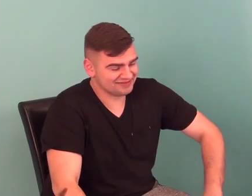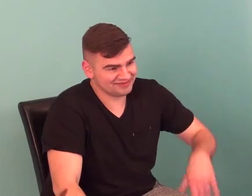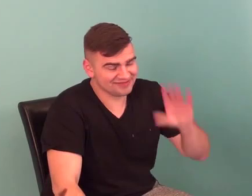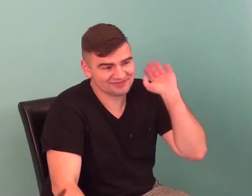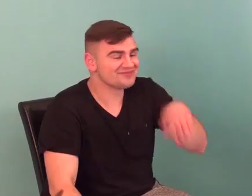E tam.